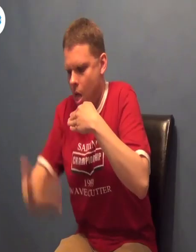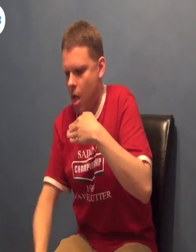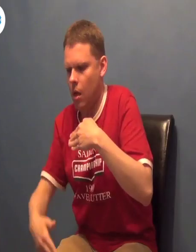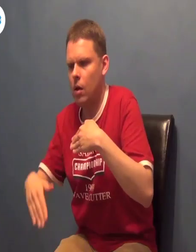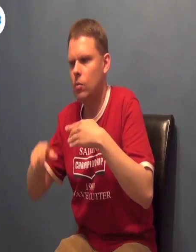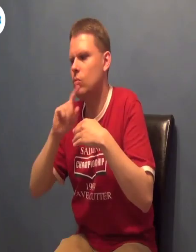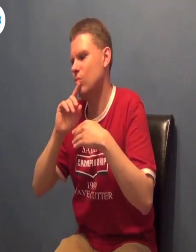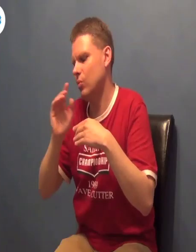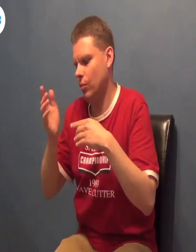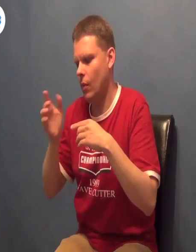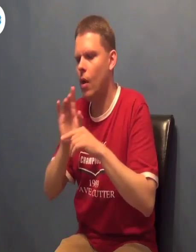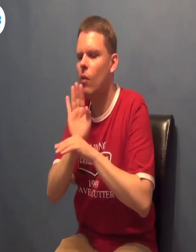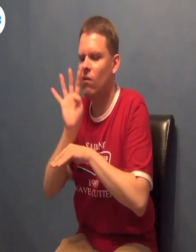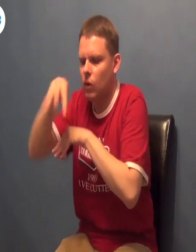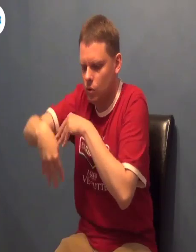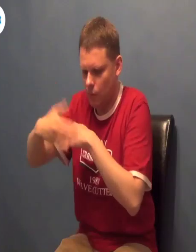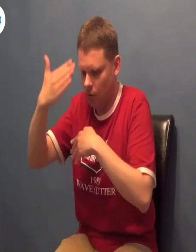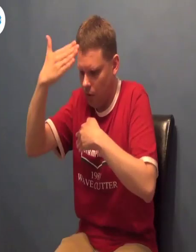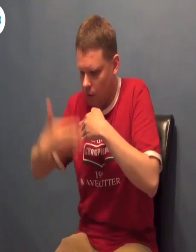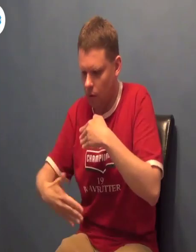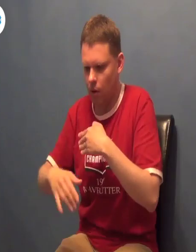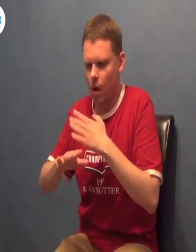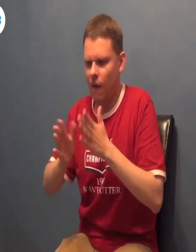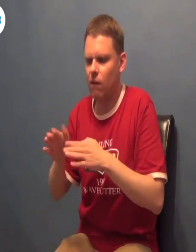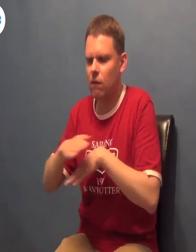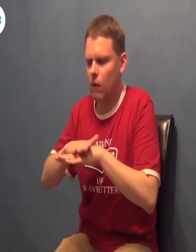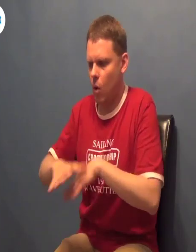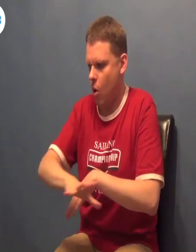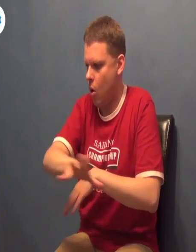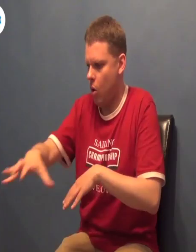Z wyglądu przypomina wodospad, taka pionowa ściana, a za nią jest woda.